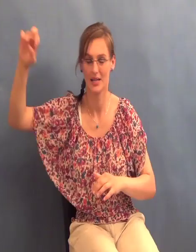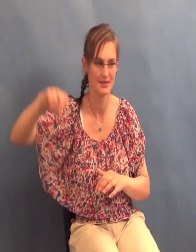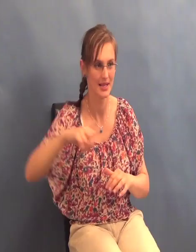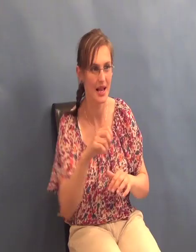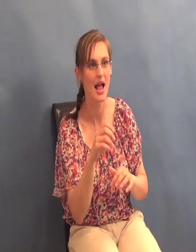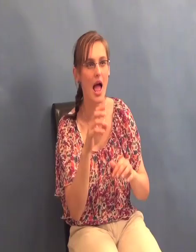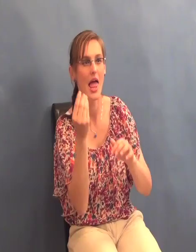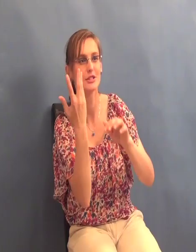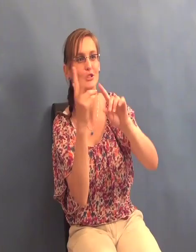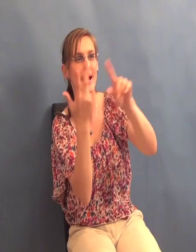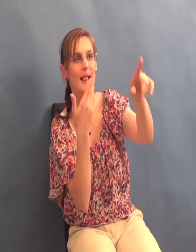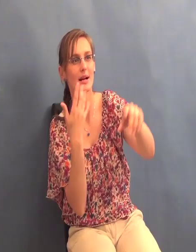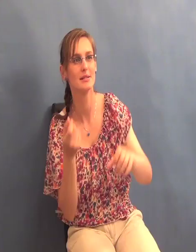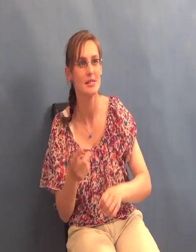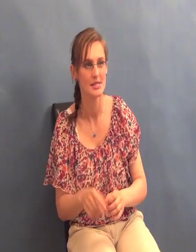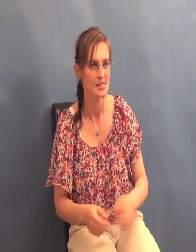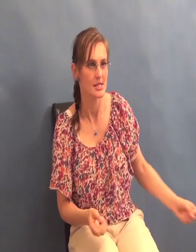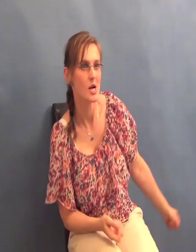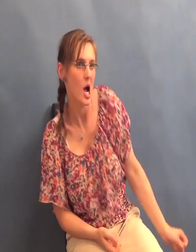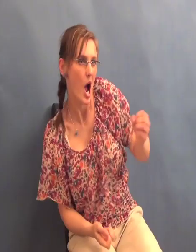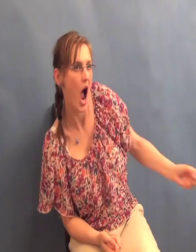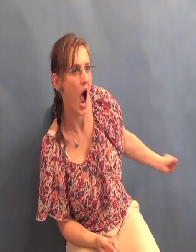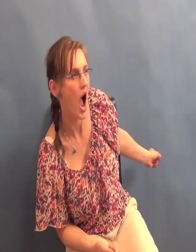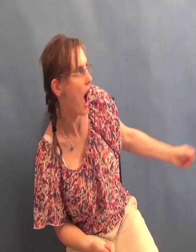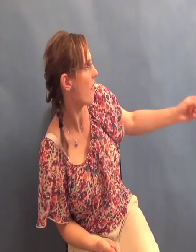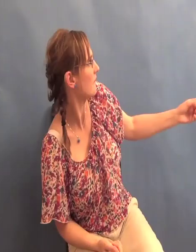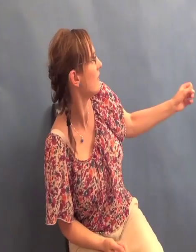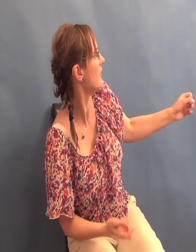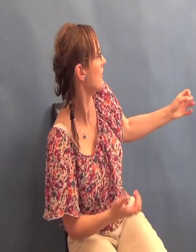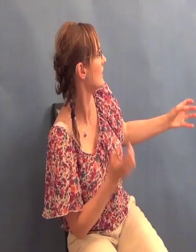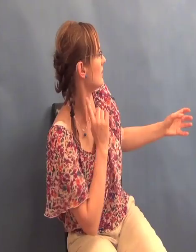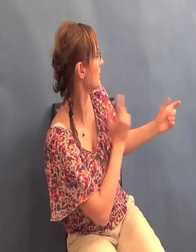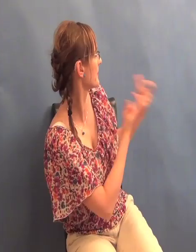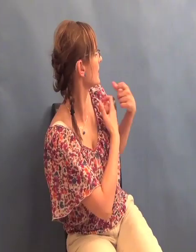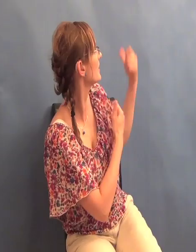Widzi, że jeszcze jest trzecie okno i chce ją rozbić, zamachuje się, żeby rzucić, ale zaczepia o coś ręką... Odwraca się i widzi - został przyłapany przez policjanta.